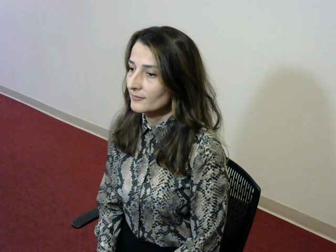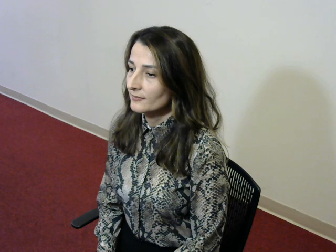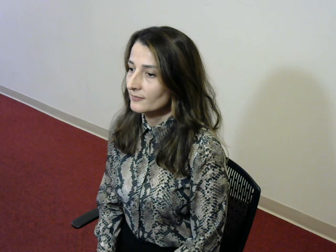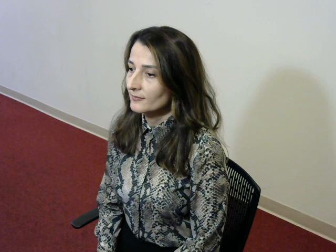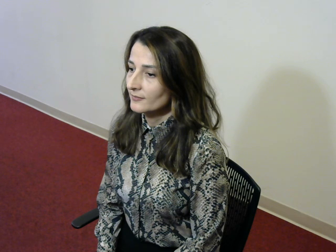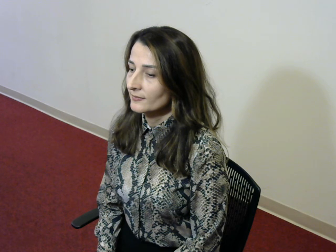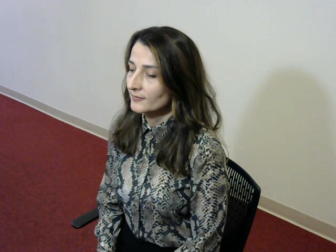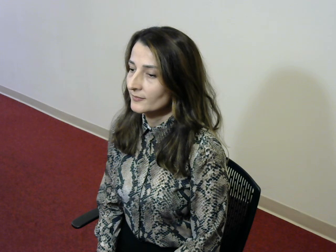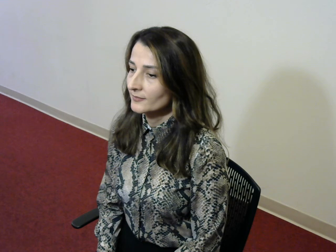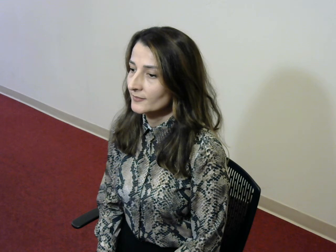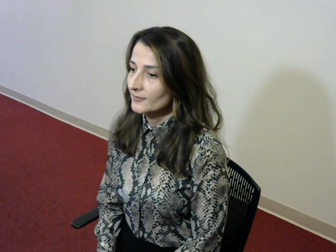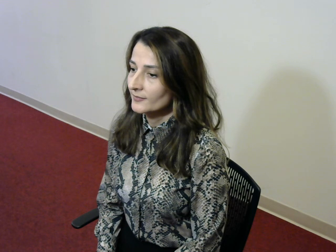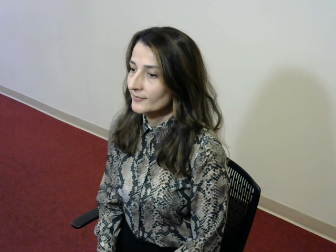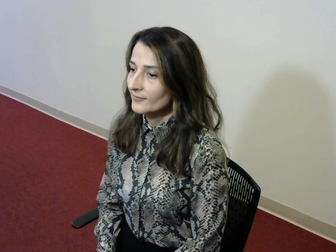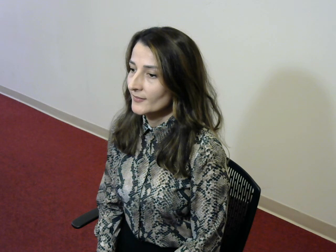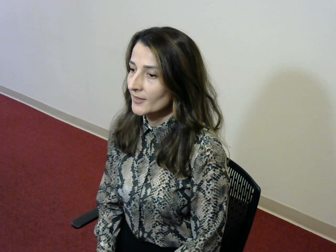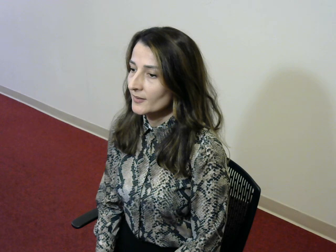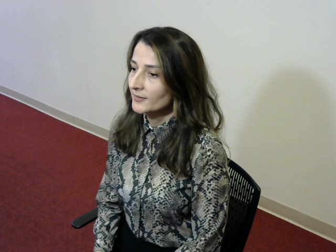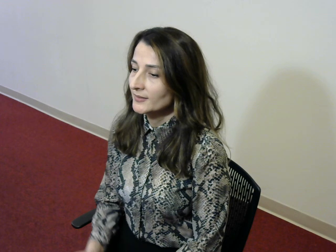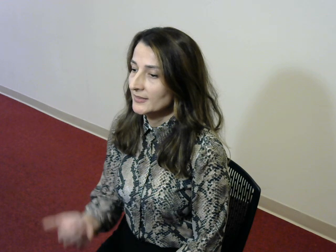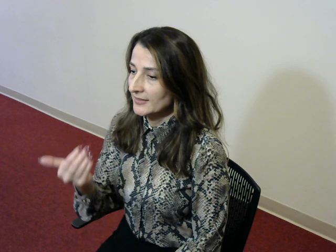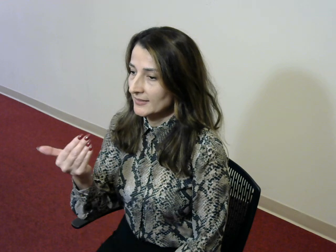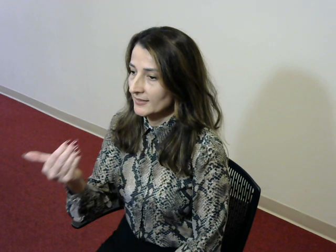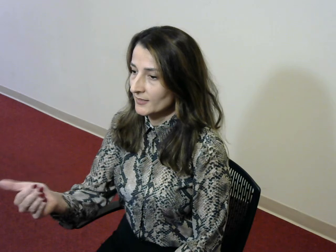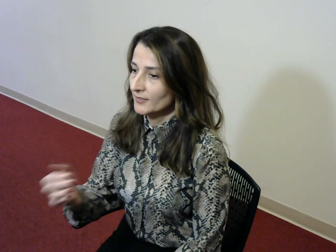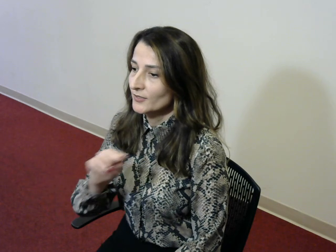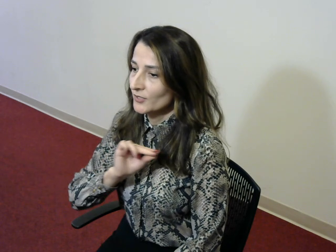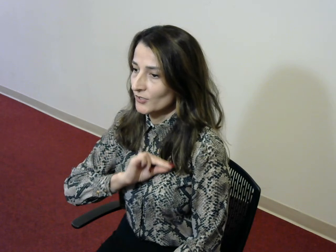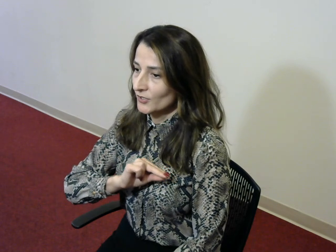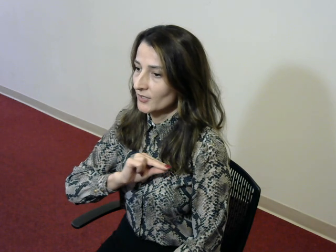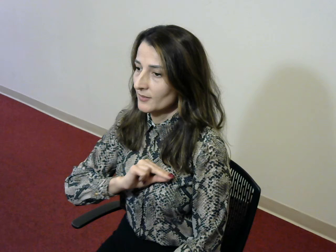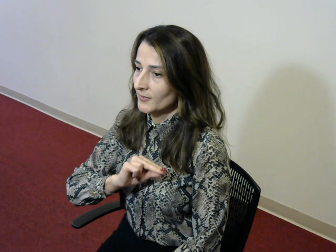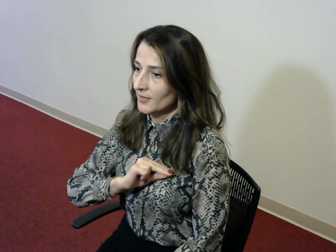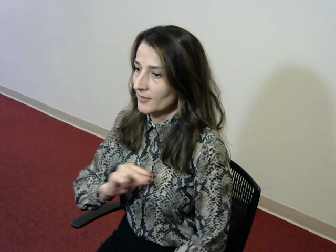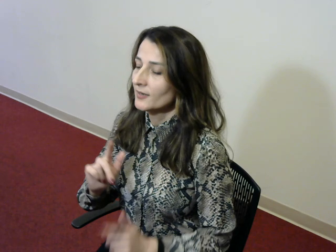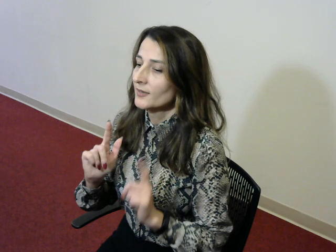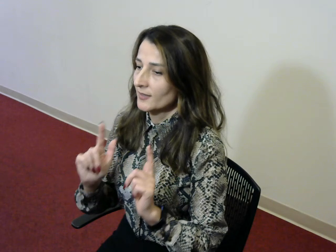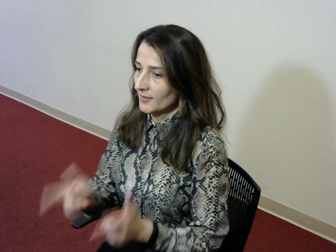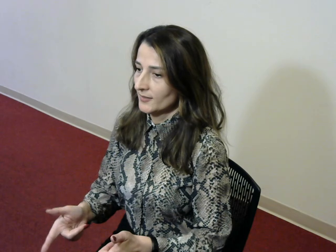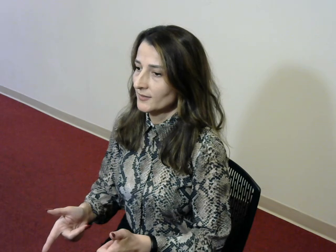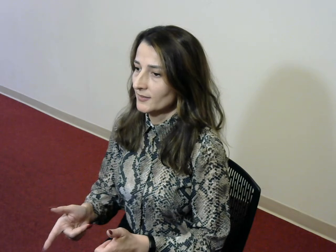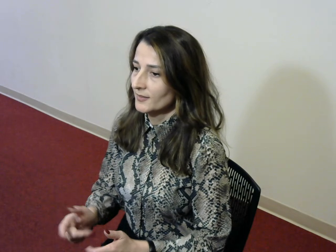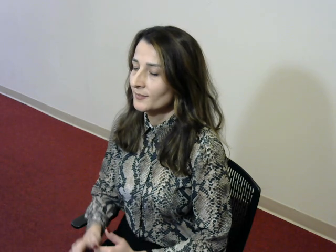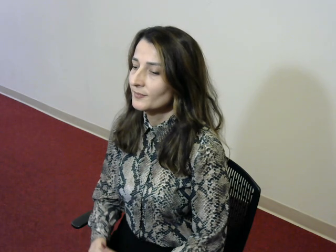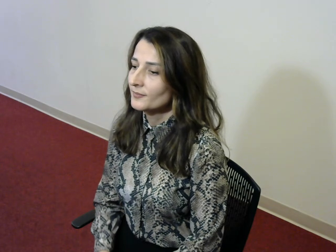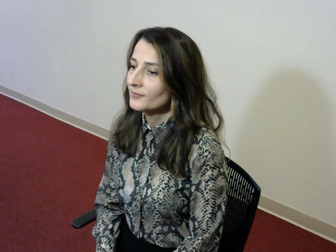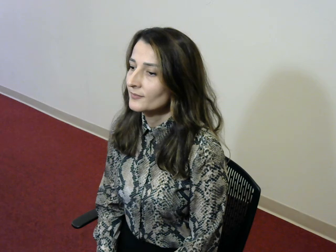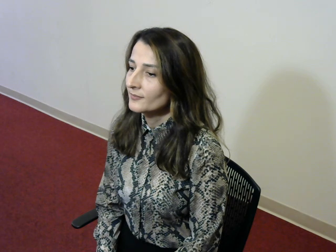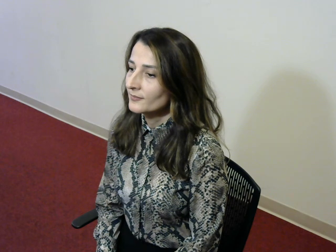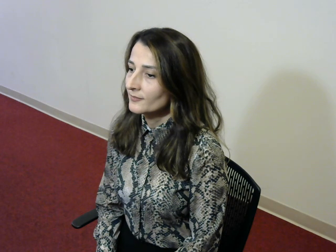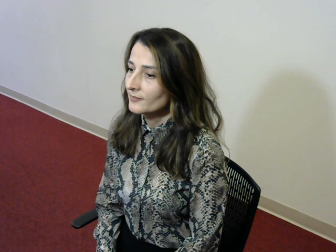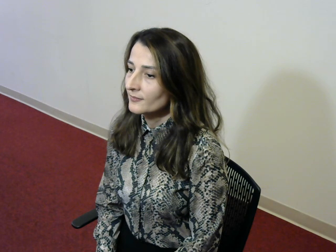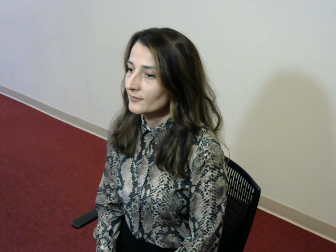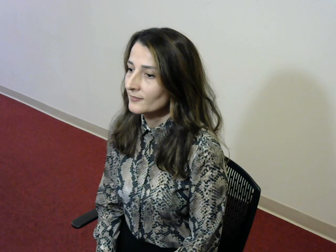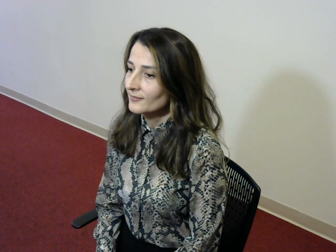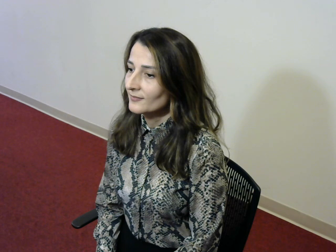Siz işdən razısınız?